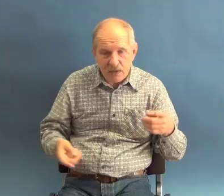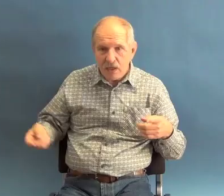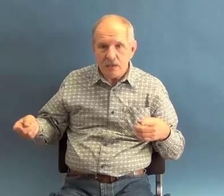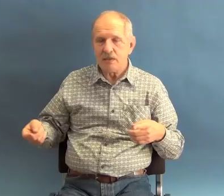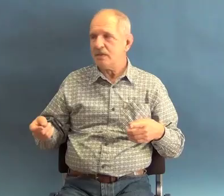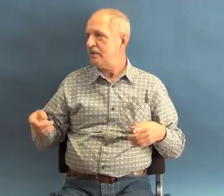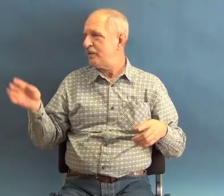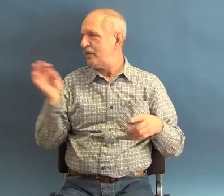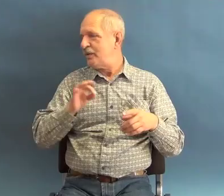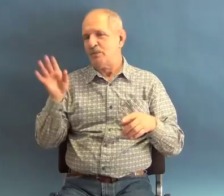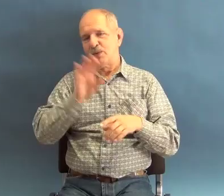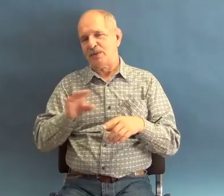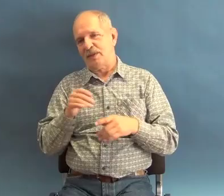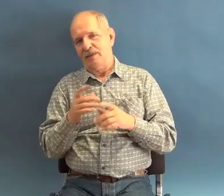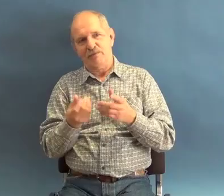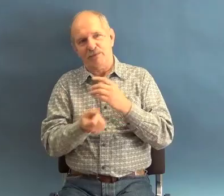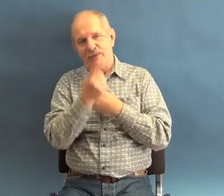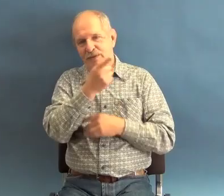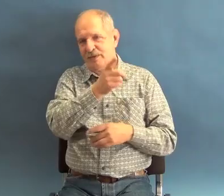"O Boże, co za dziwny człowiek".